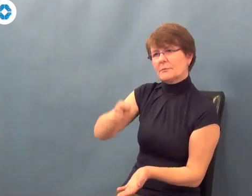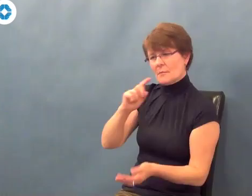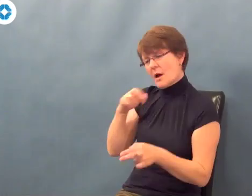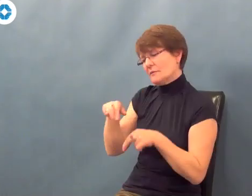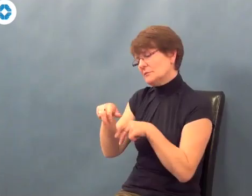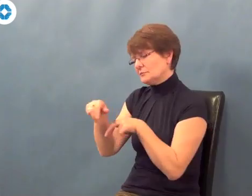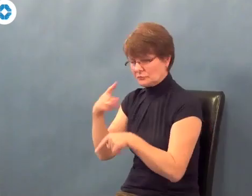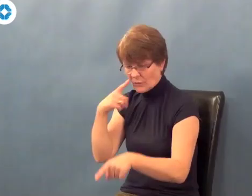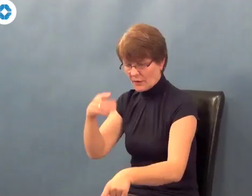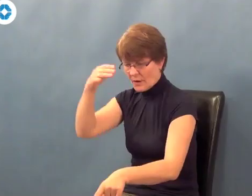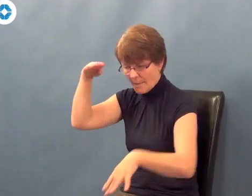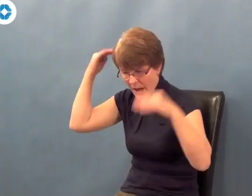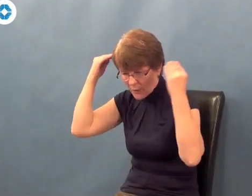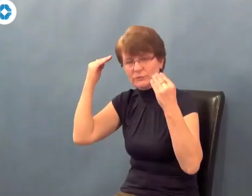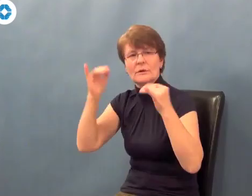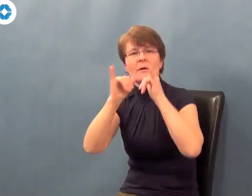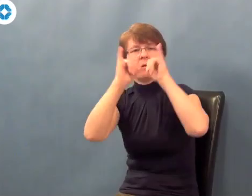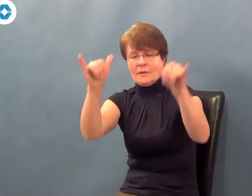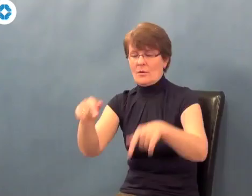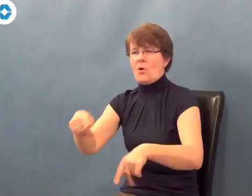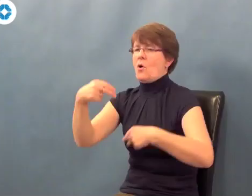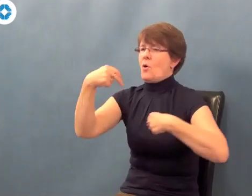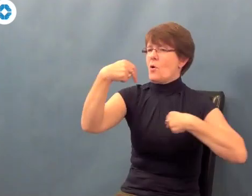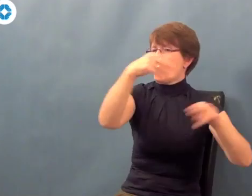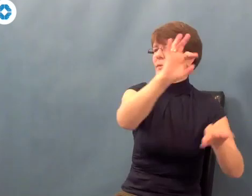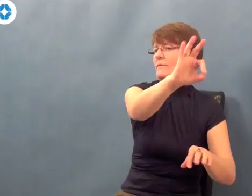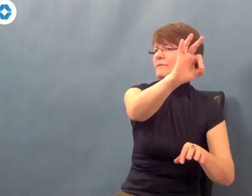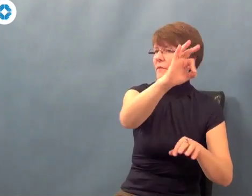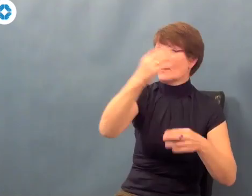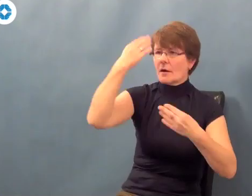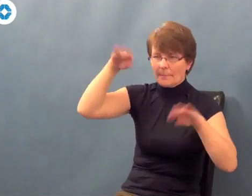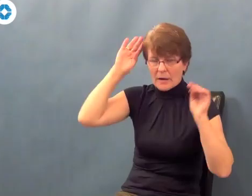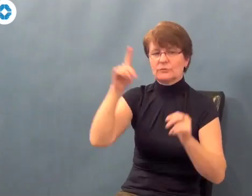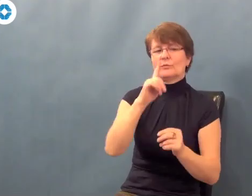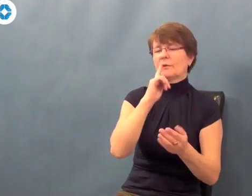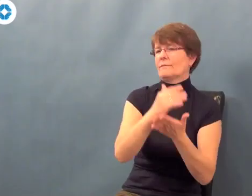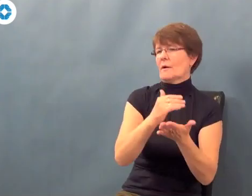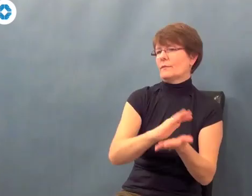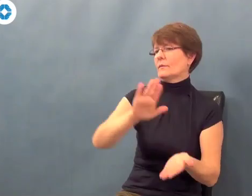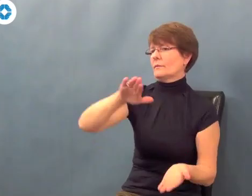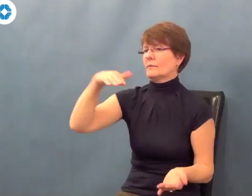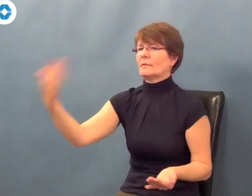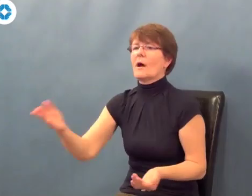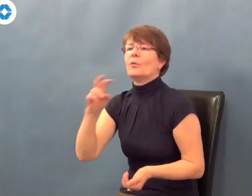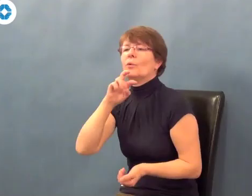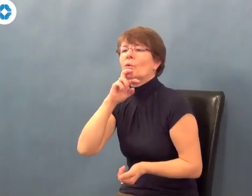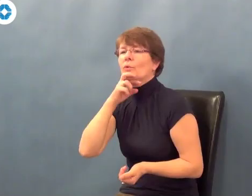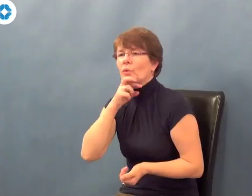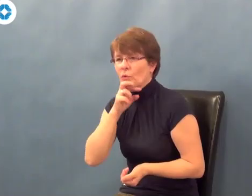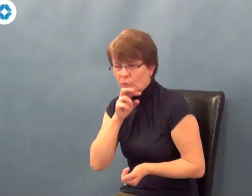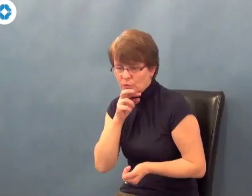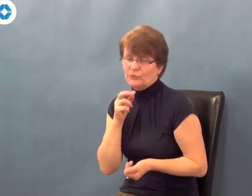Zauważają leżący na ziemi kapelusz. Krzyczą do chłopca, oddają mu kapelusz, w zamian dostają gruszki.